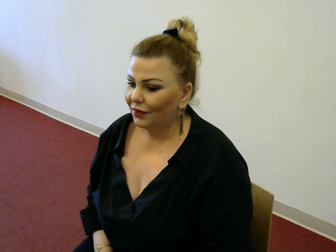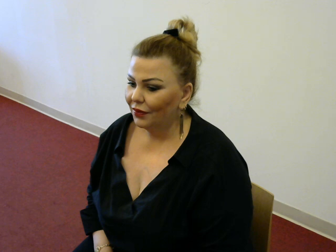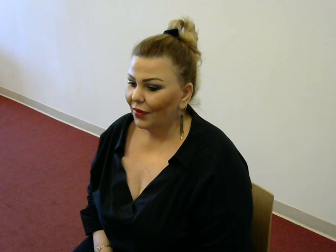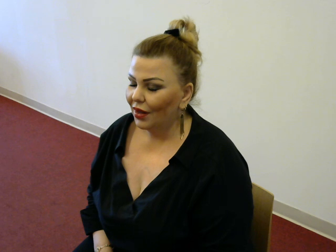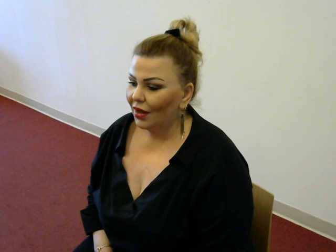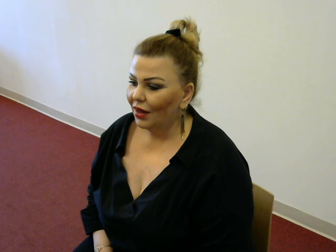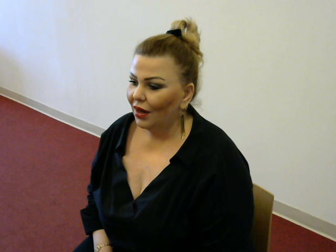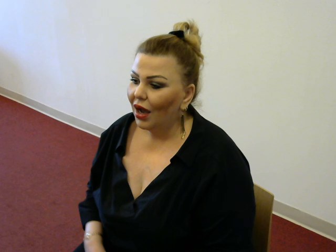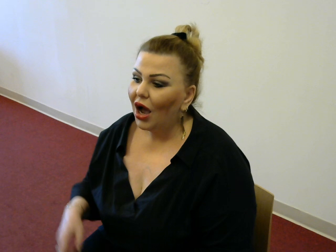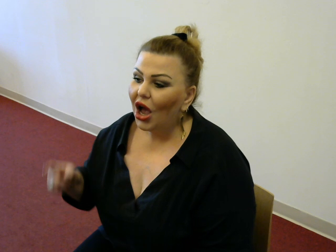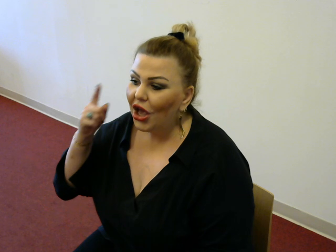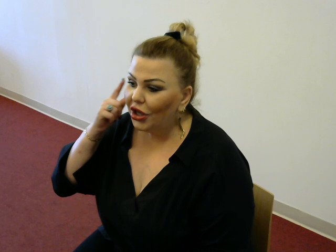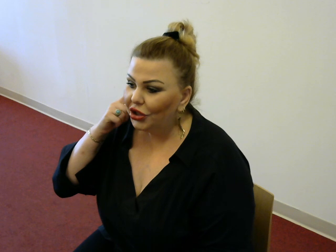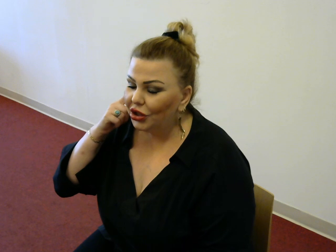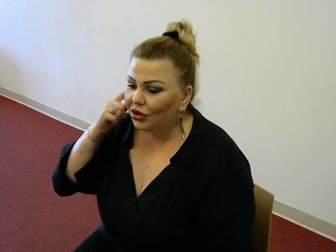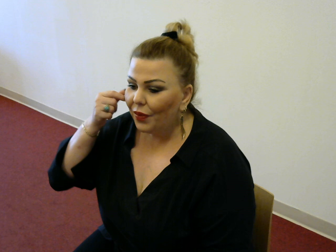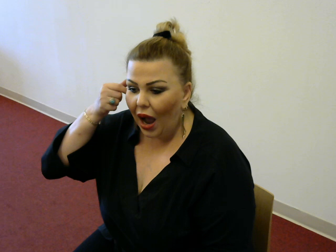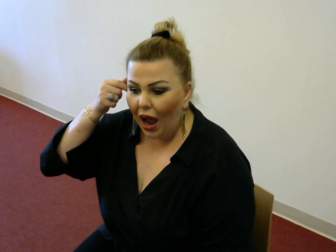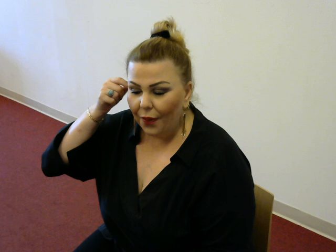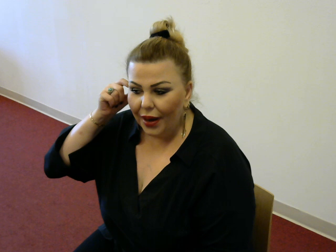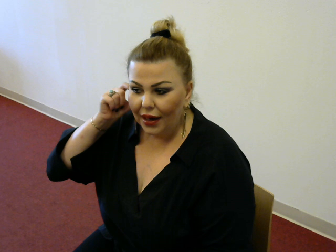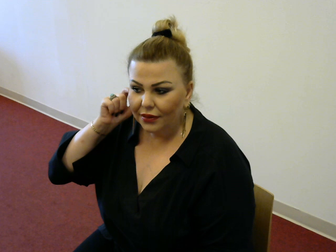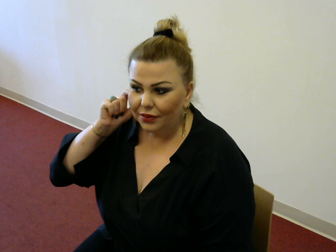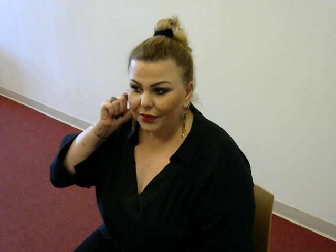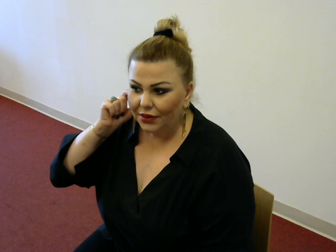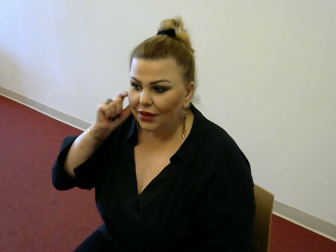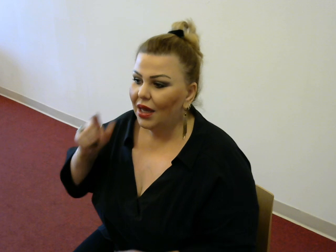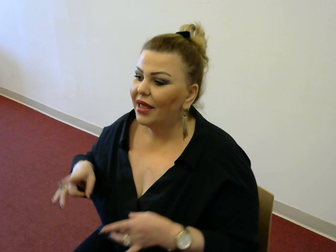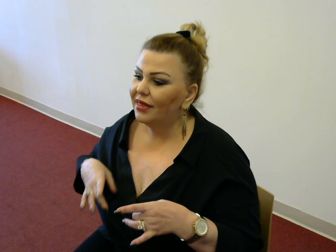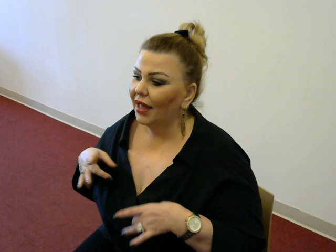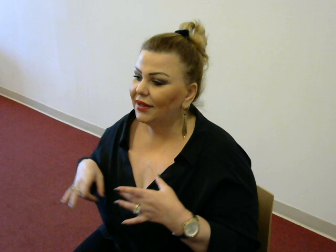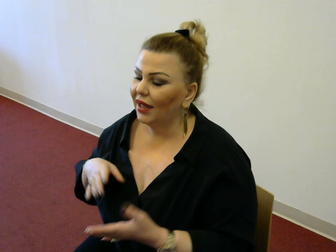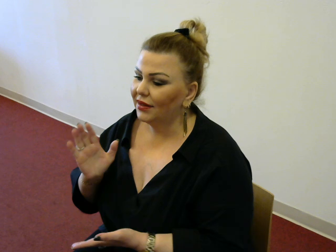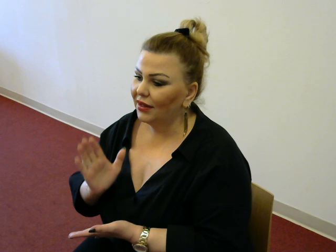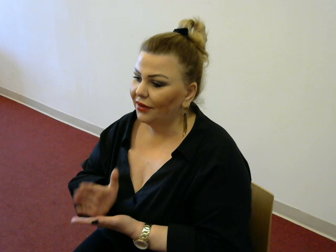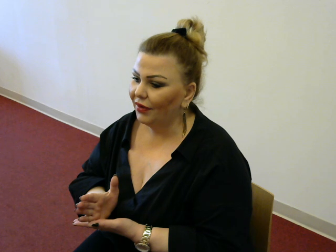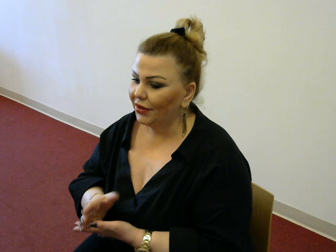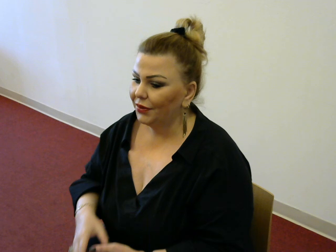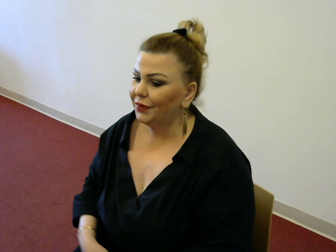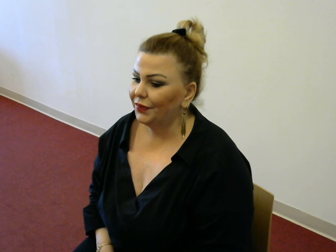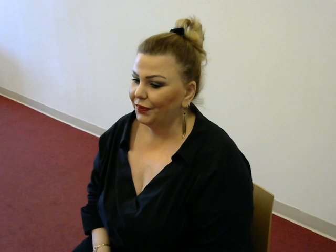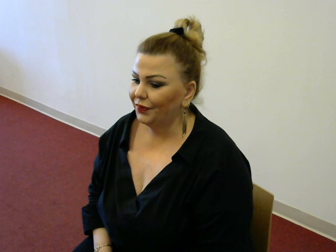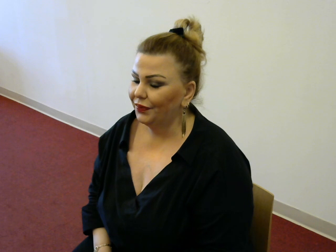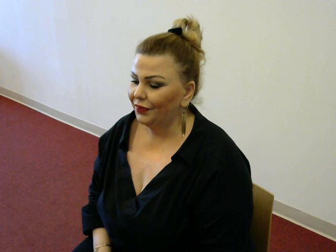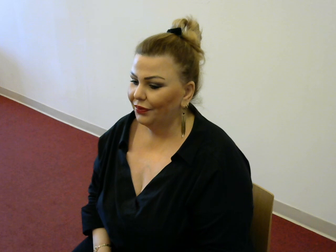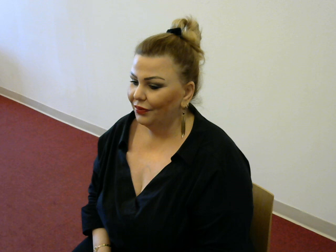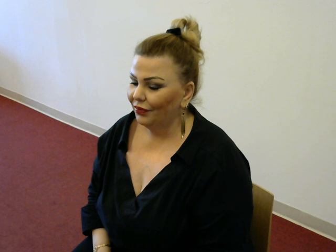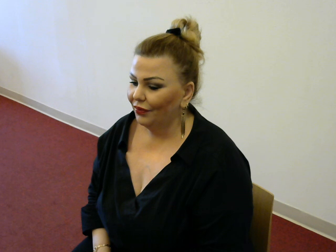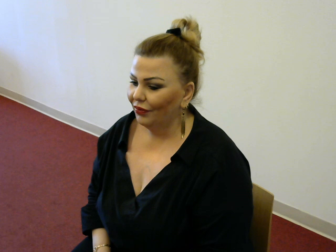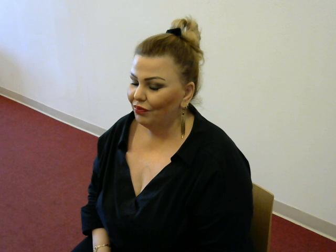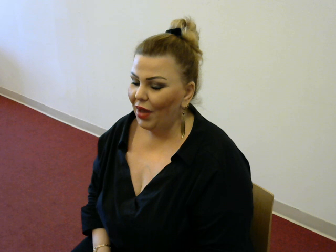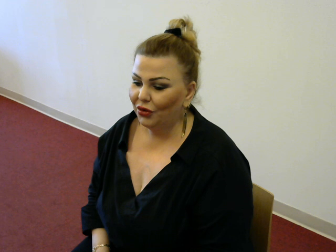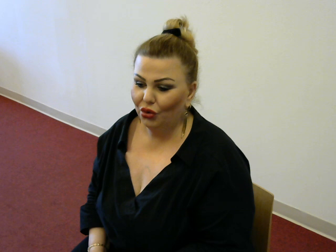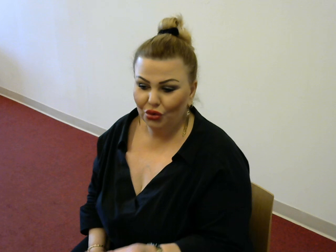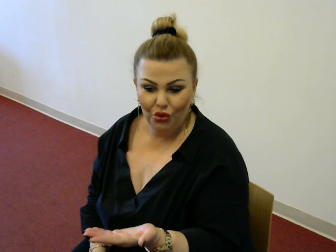Eşitmə aparatımın nasazlığı var